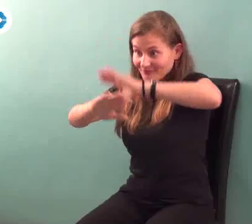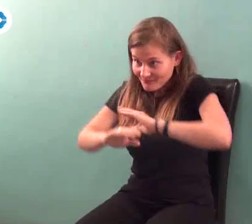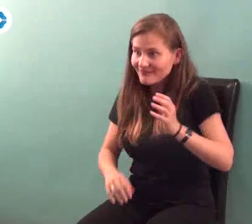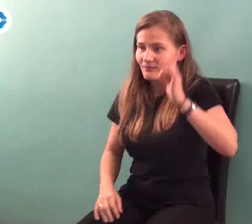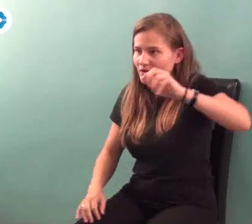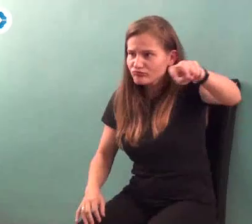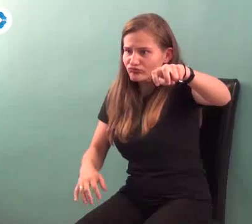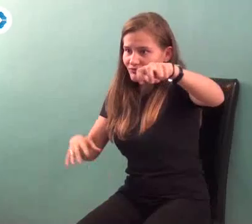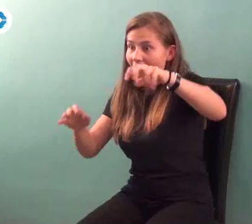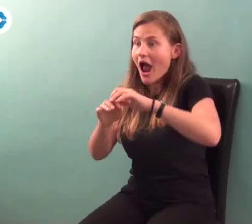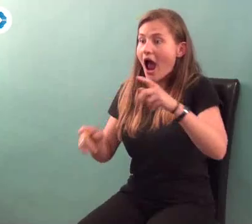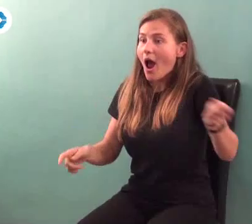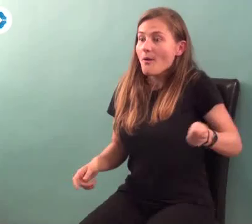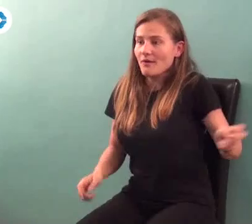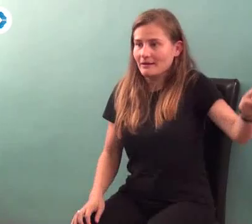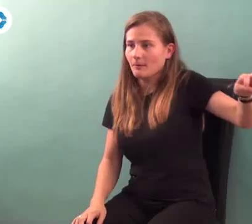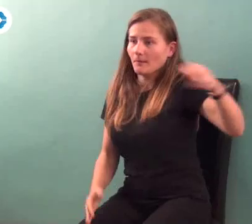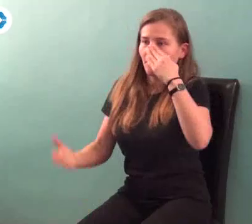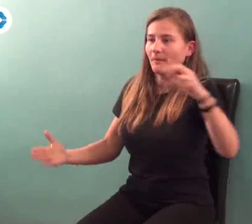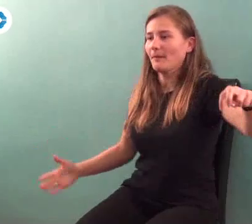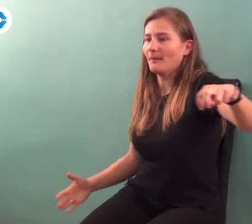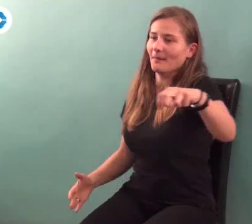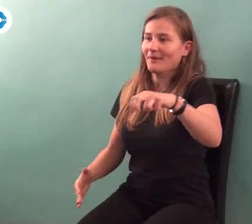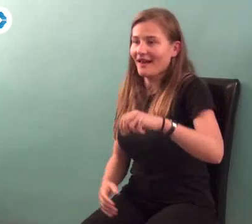Pani wychodzi i akurat zjawia się Charlie Chaplin udając, że jest nieświadomy niczego.